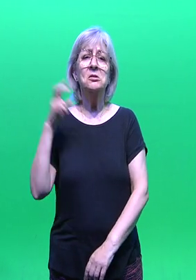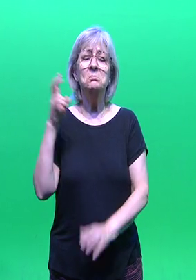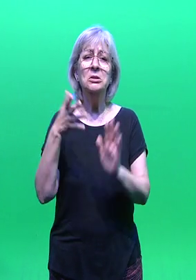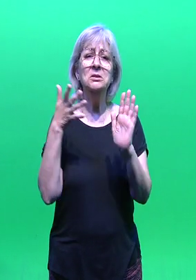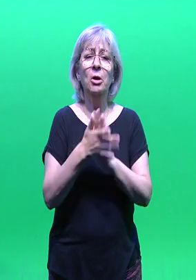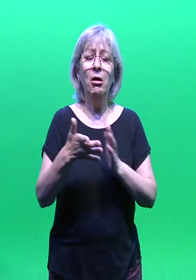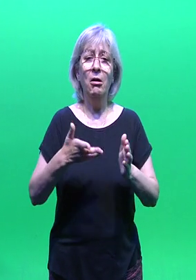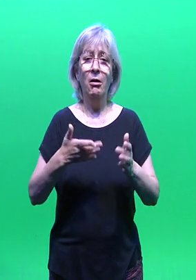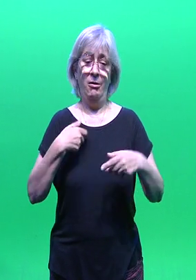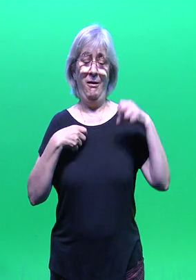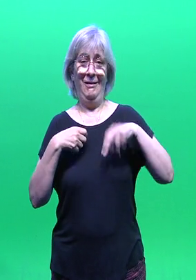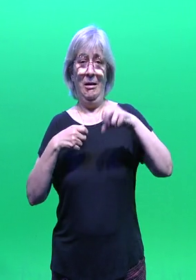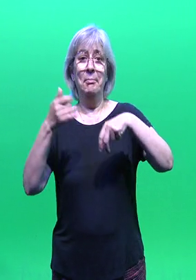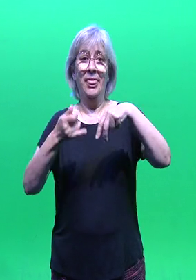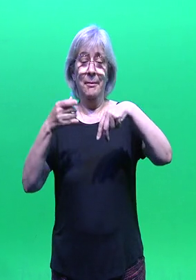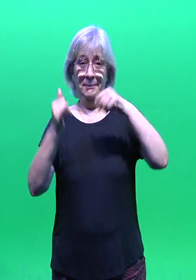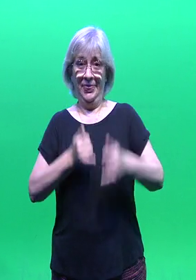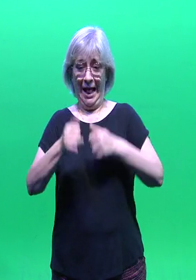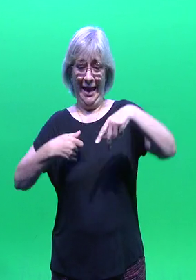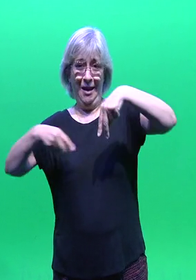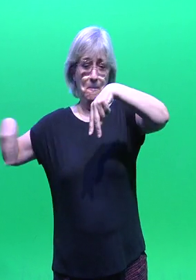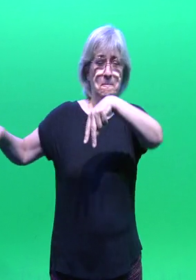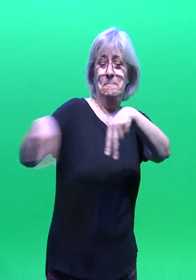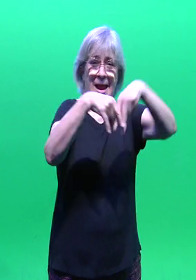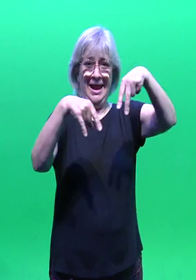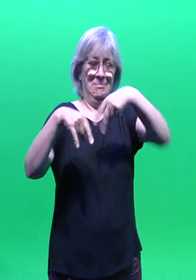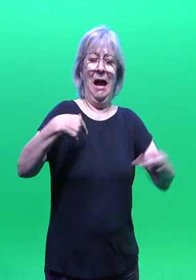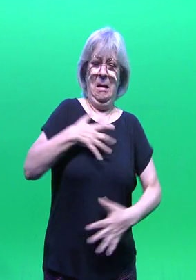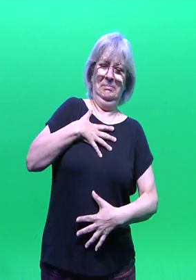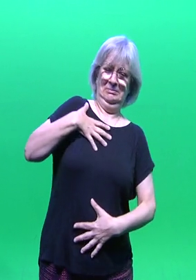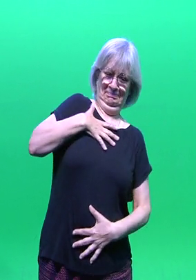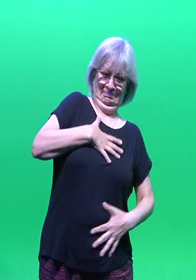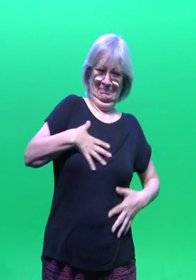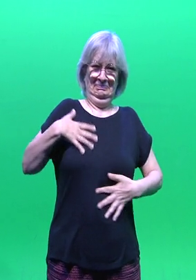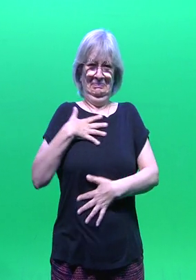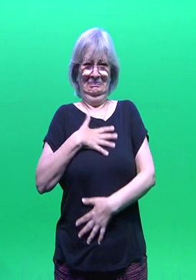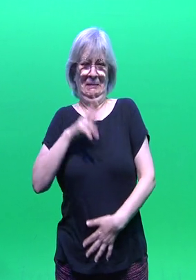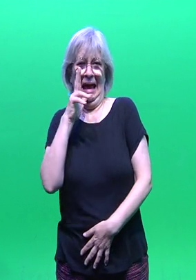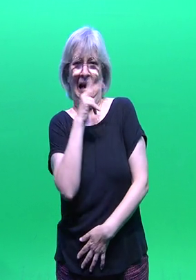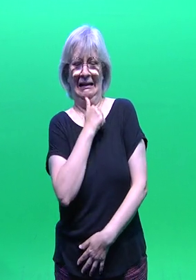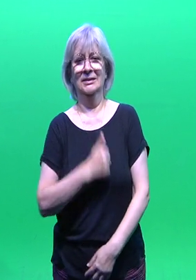Vinc perquè estava caminant i una bicicleta em va atropellar, ara em fa mal tot el cos.